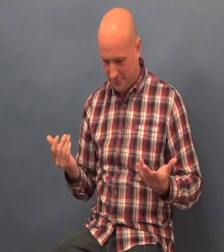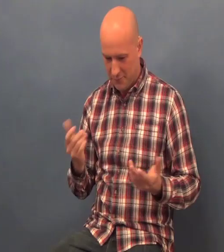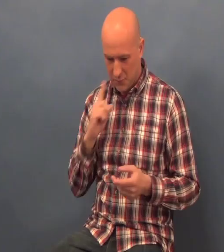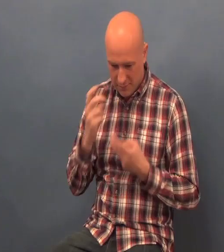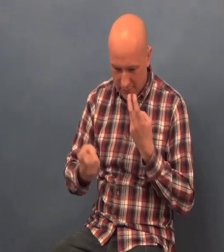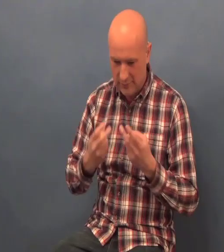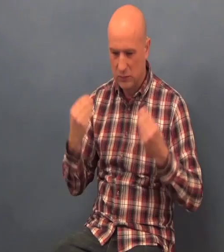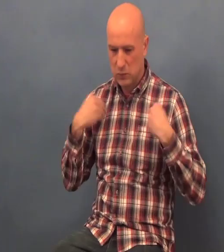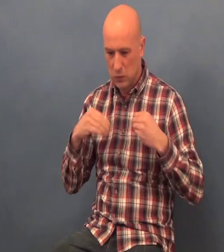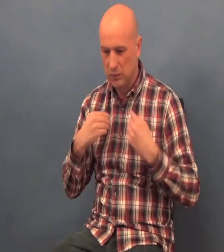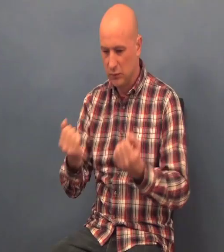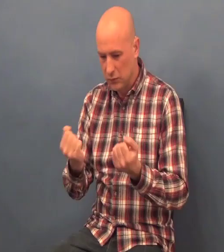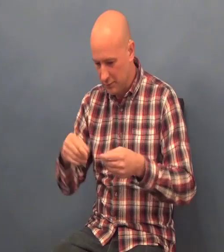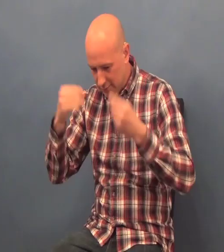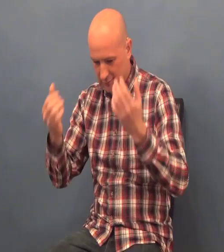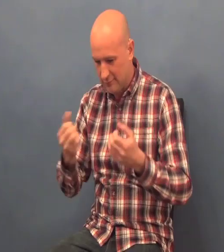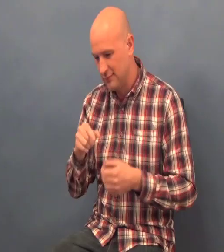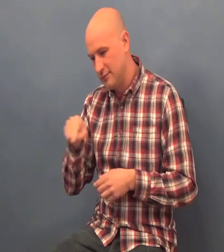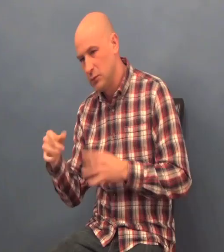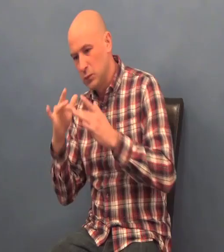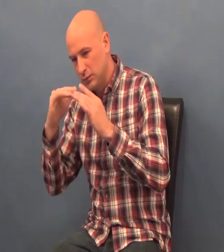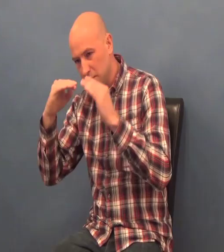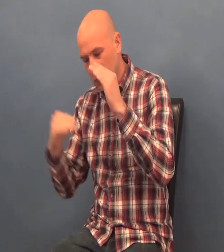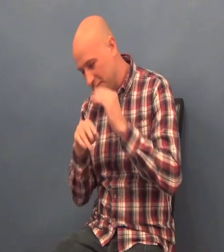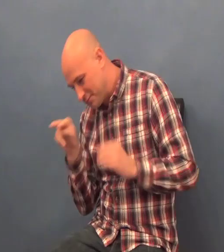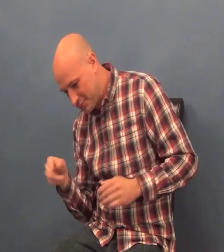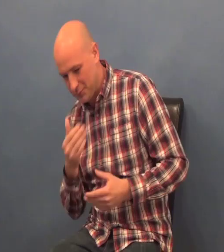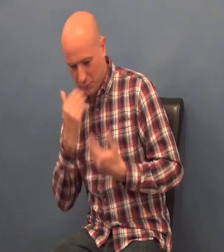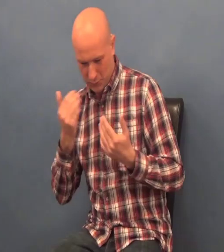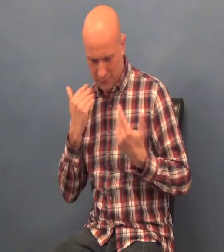Chłopiec przeszukuje ubranie, szufladę, szuka pod łóżkiem, wszędzie pusto.